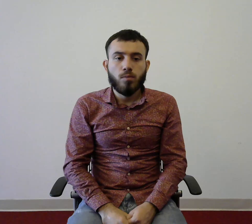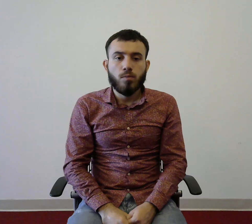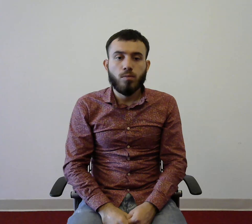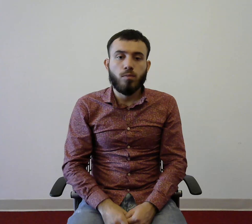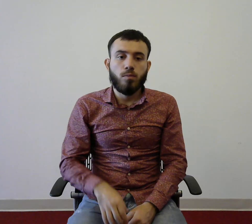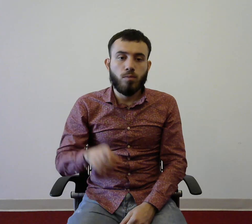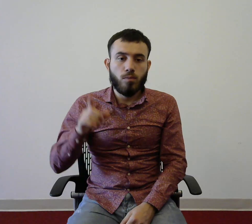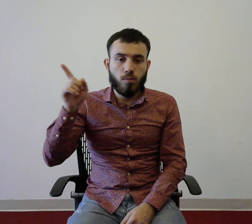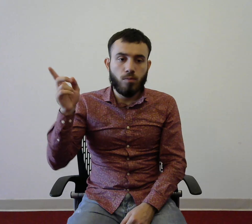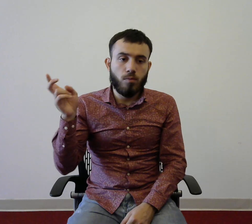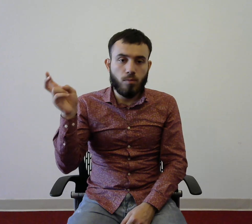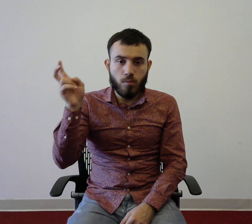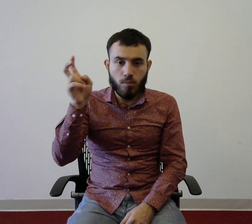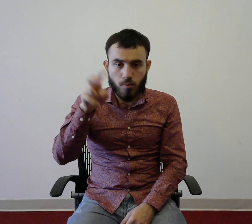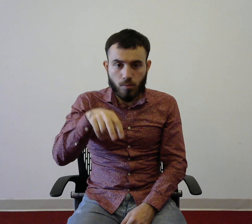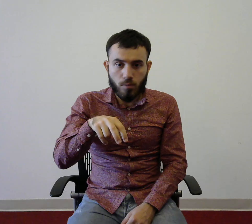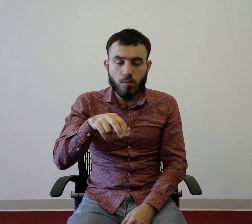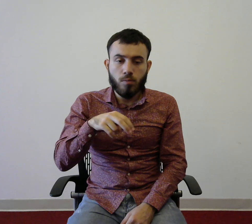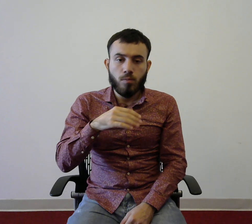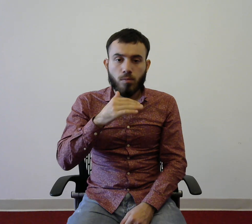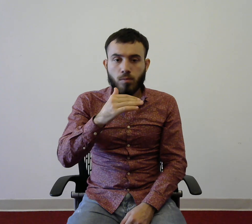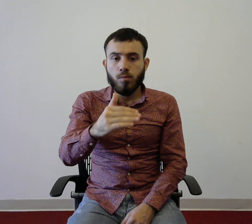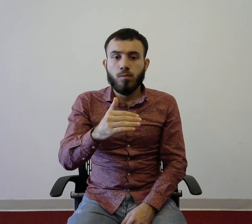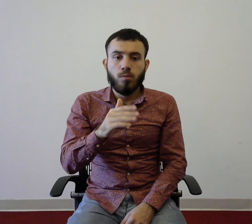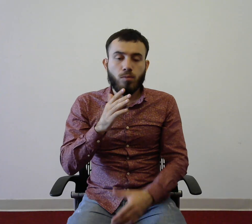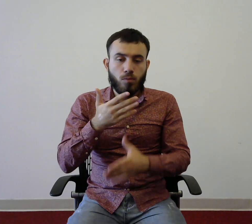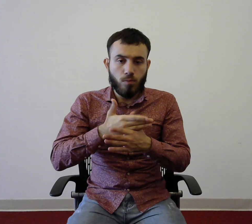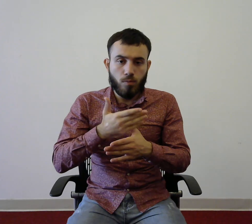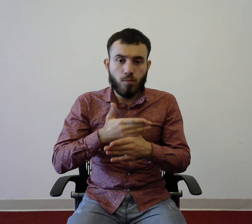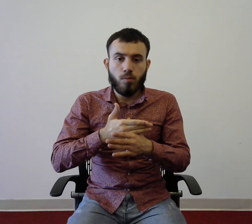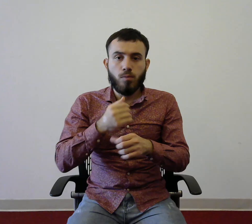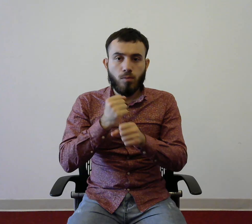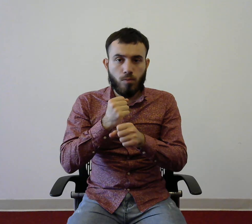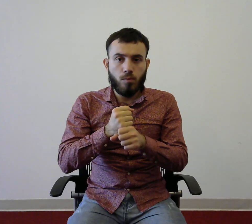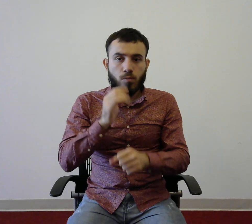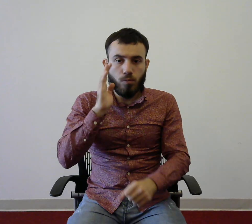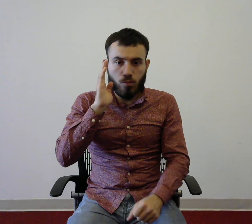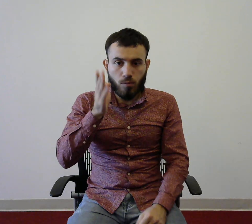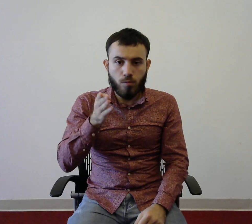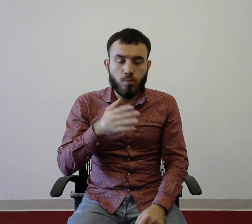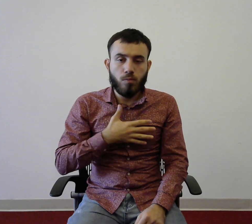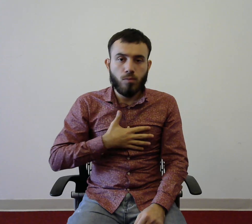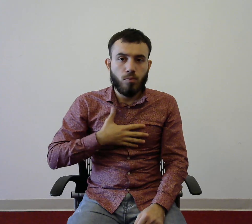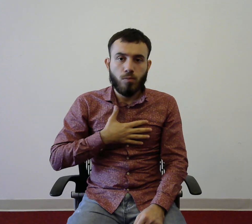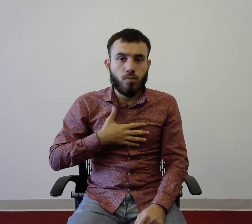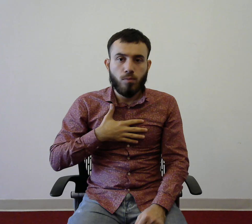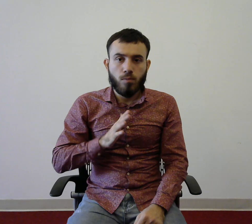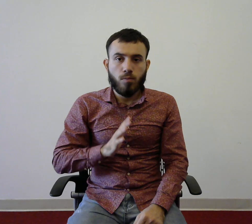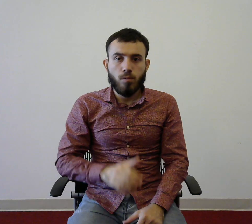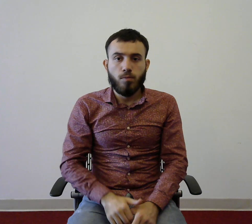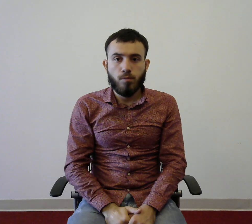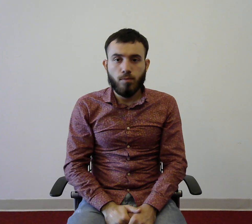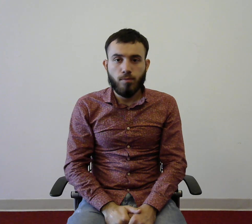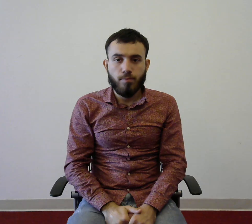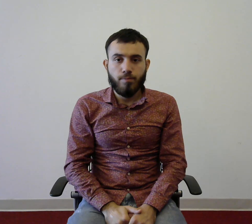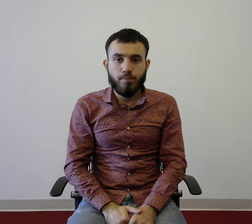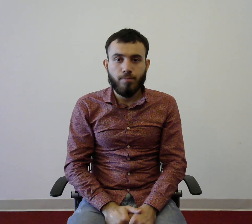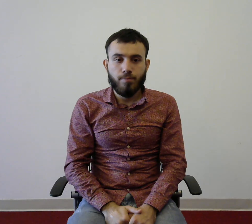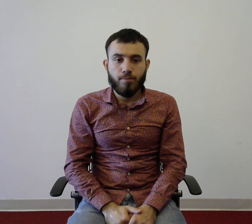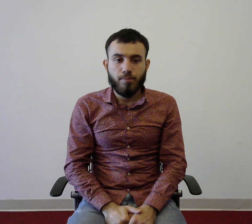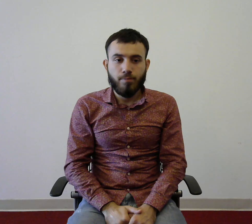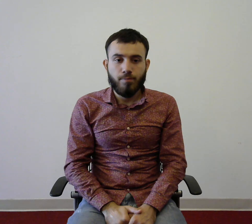O gəlib sizə kömək edəcək, narahat olmayın